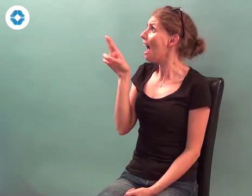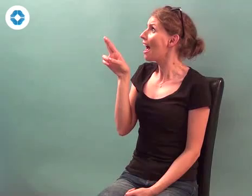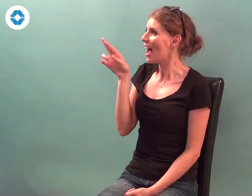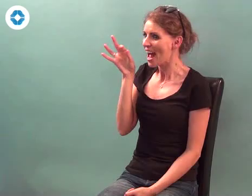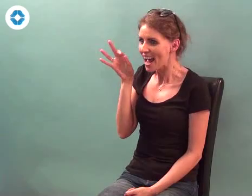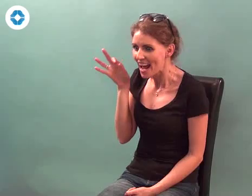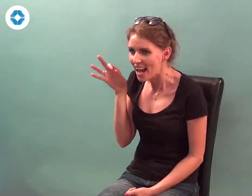Kot patrzy na niego.